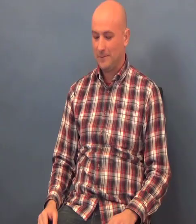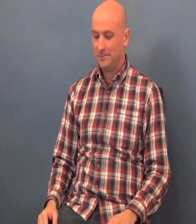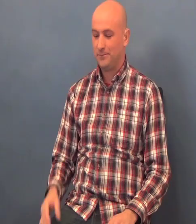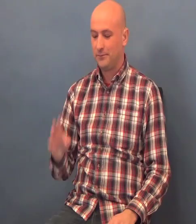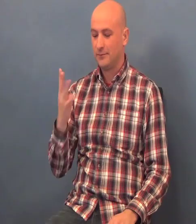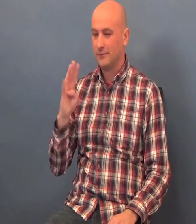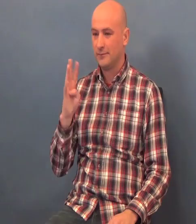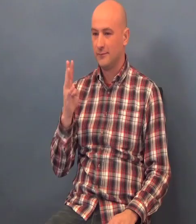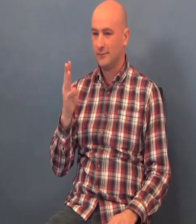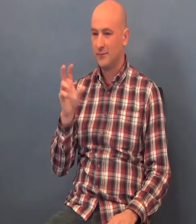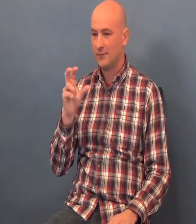Czwartego, w czwartek.